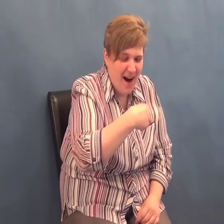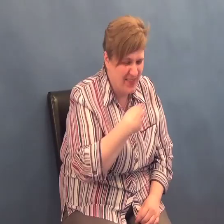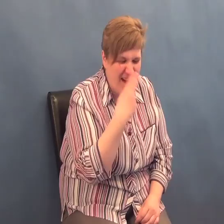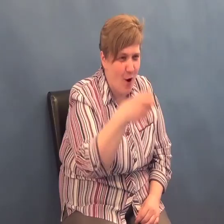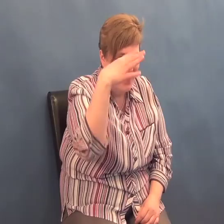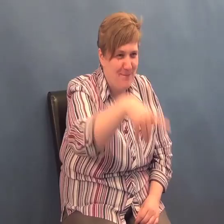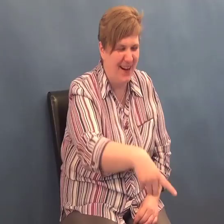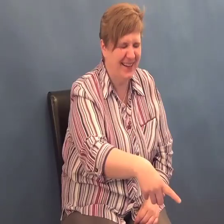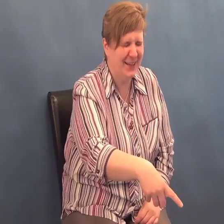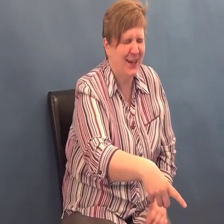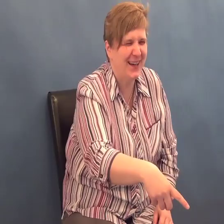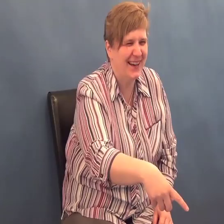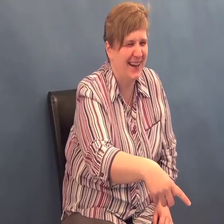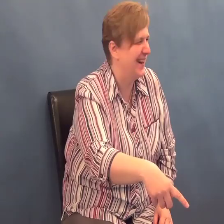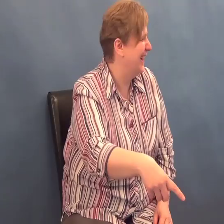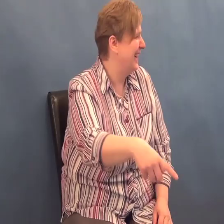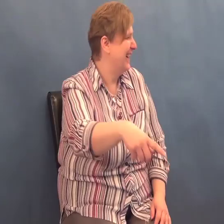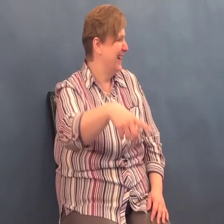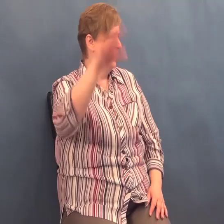Bo ja nie widziałam tego.